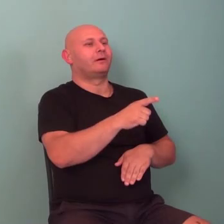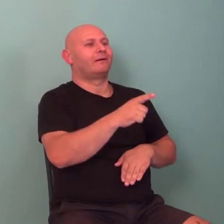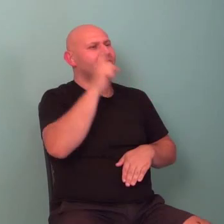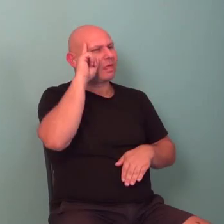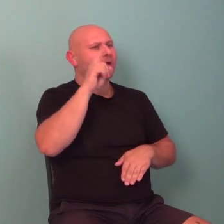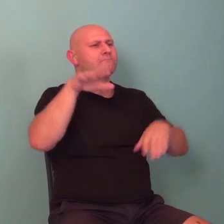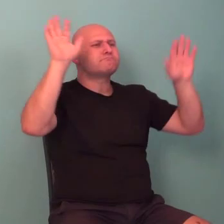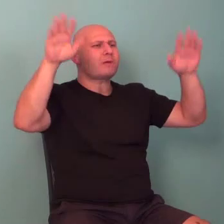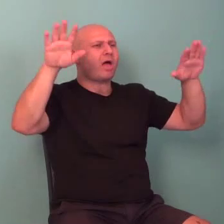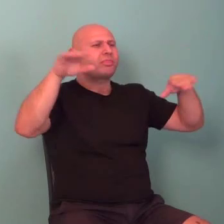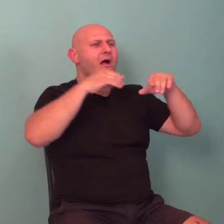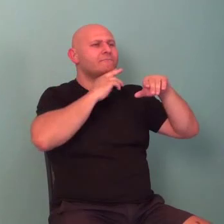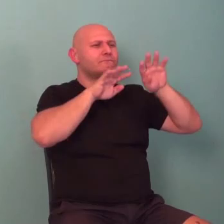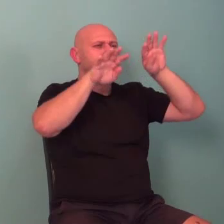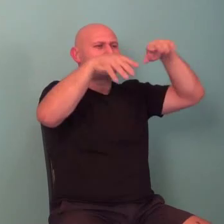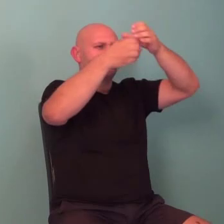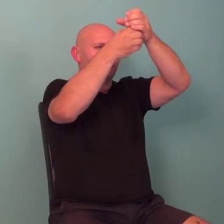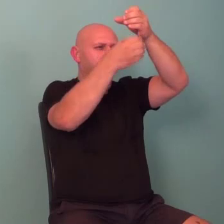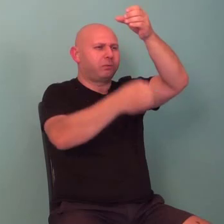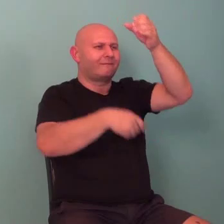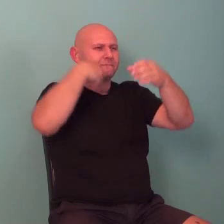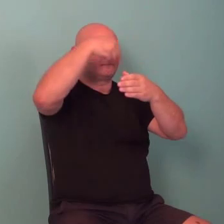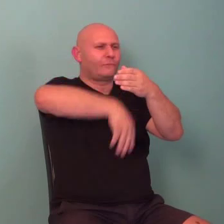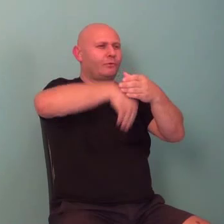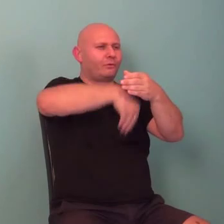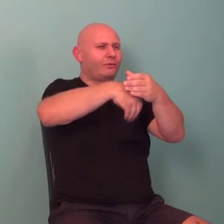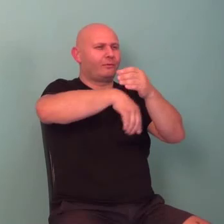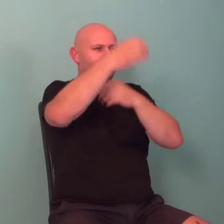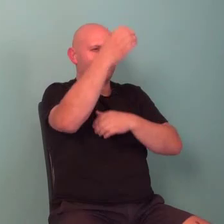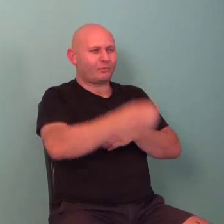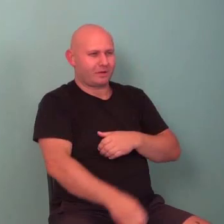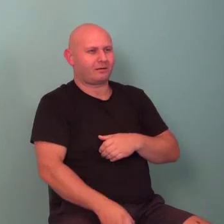Wiesz... jeżeli pada deszcz, to woda spływa rurą.